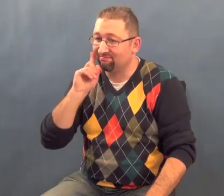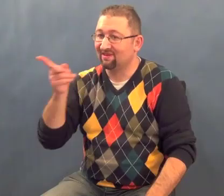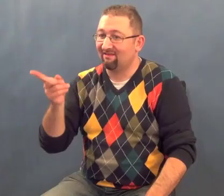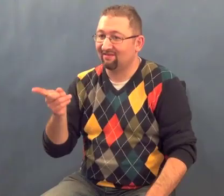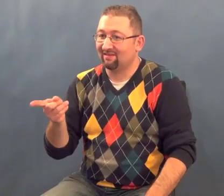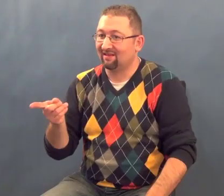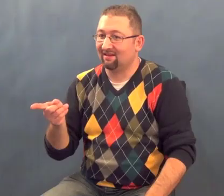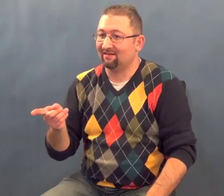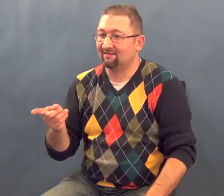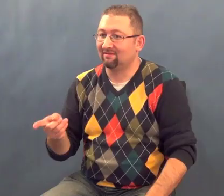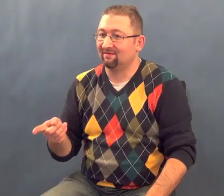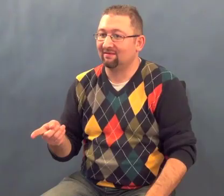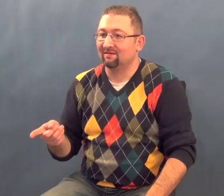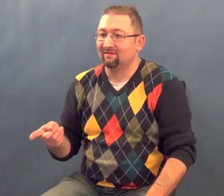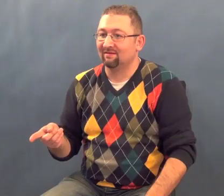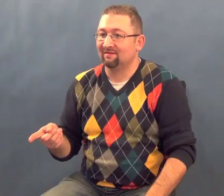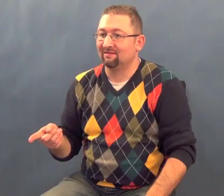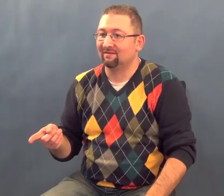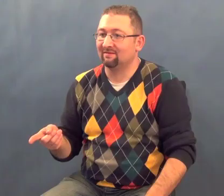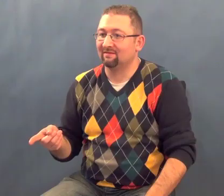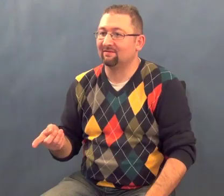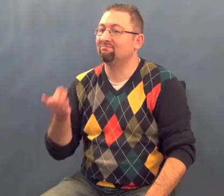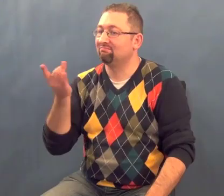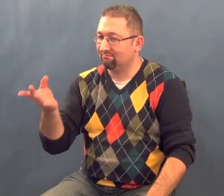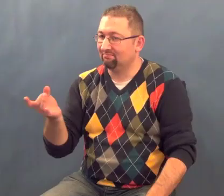Prawda.